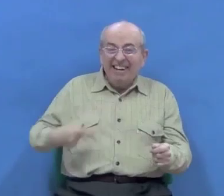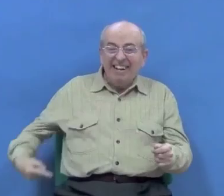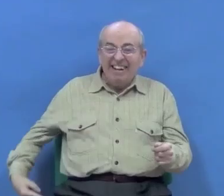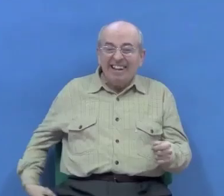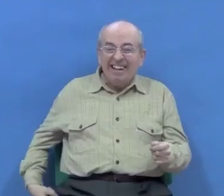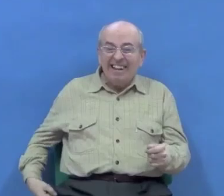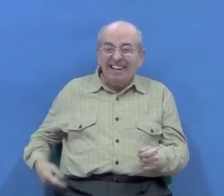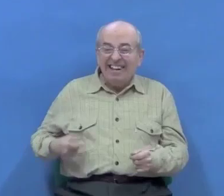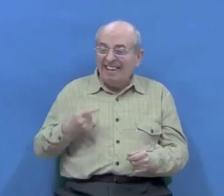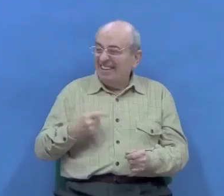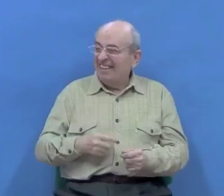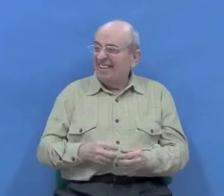Strzelił w tyłek.